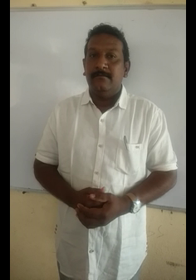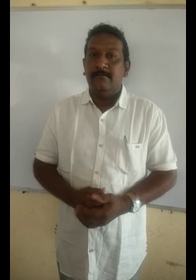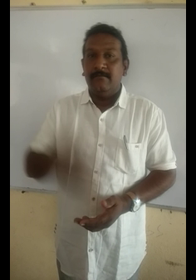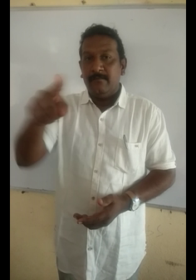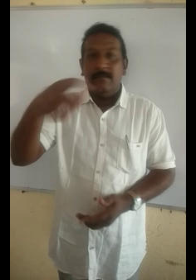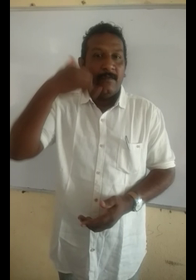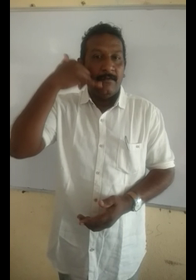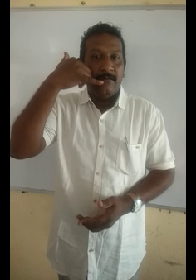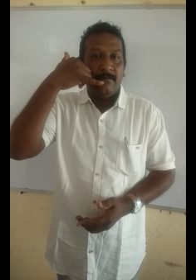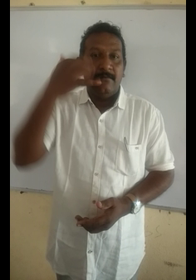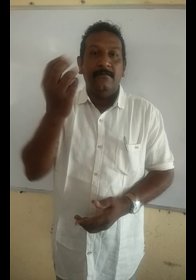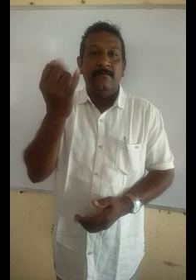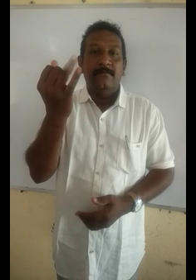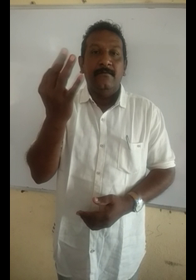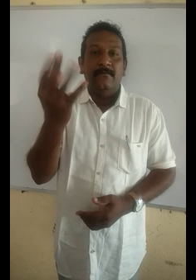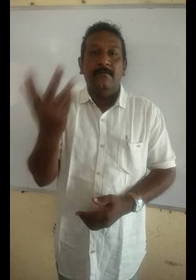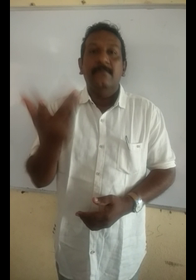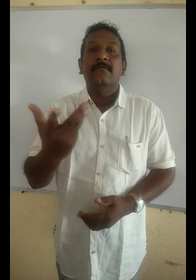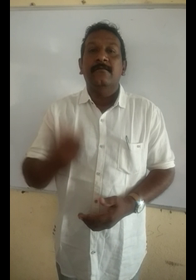what is your phone number